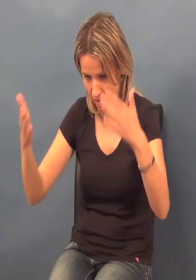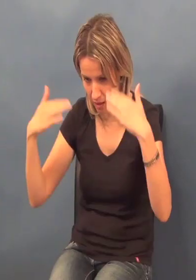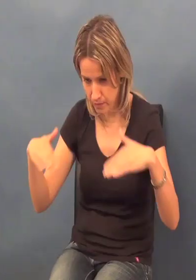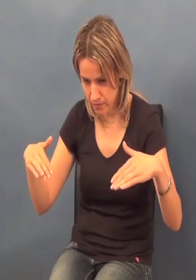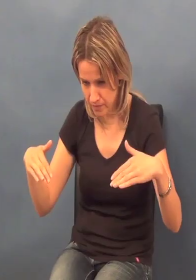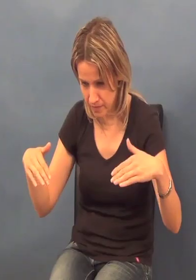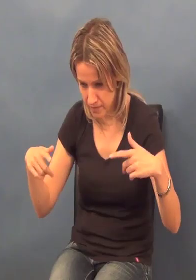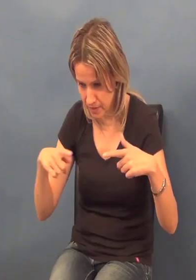Następny.